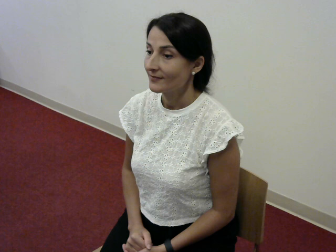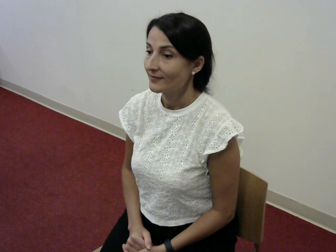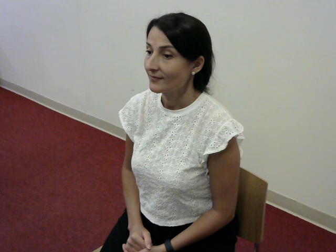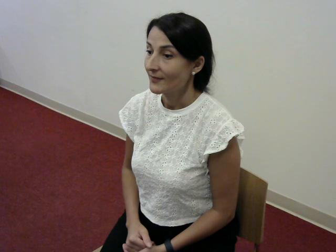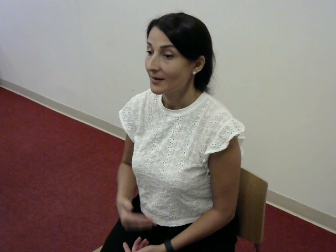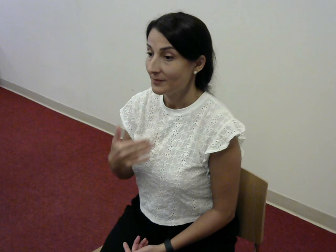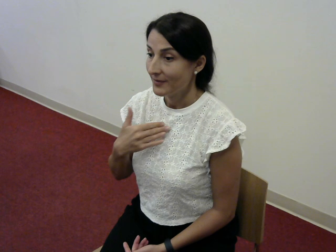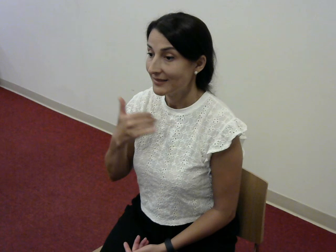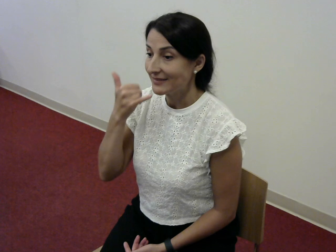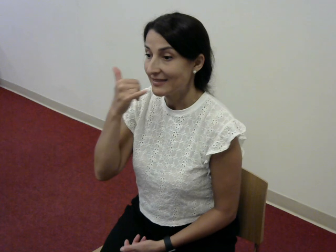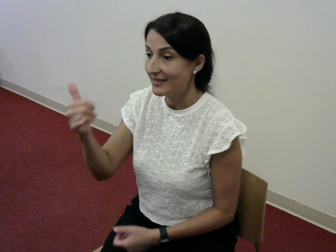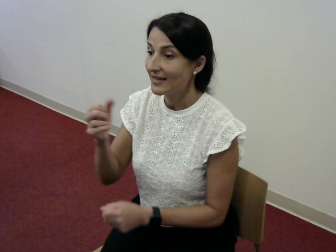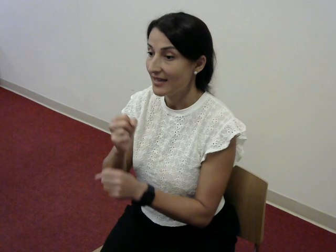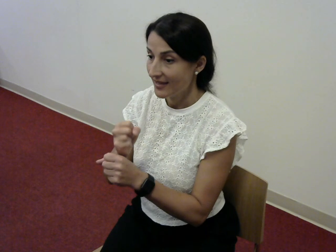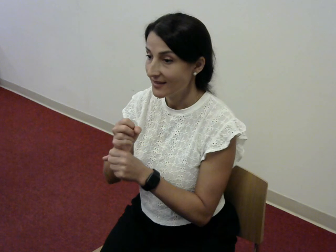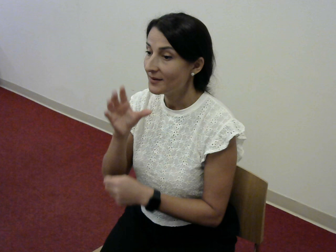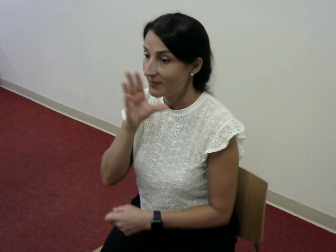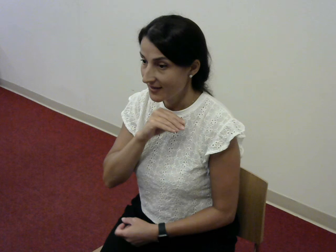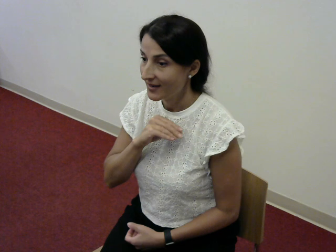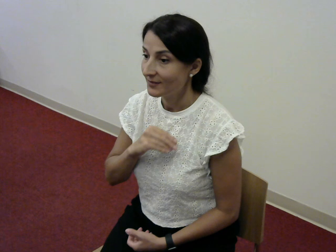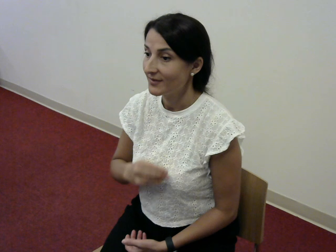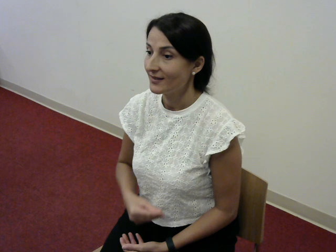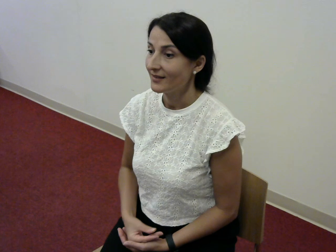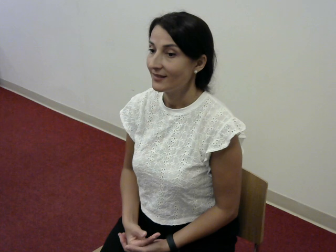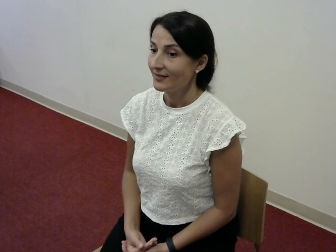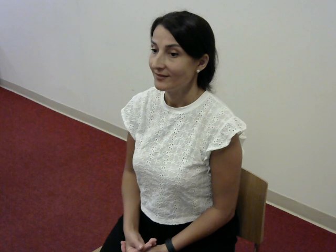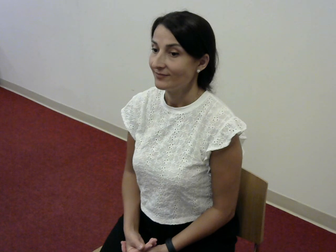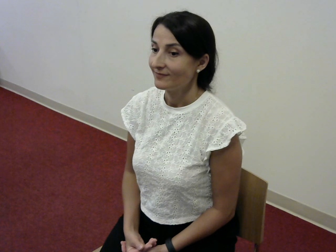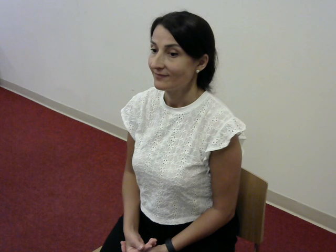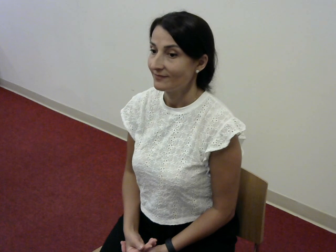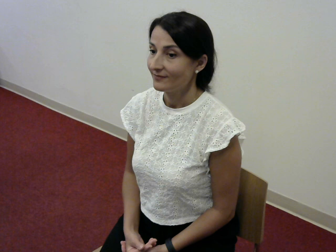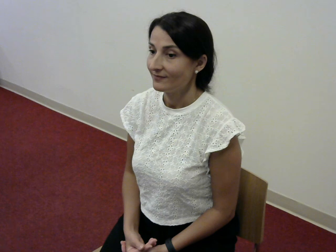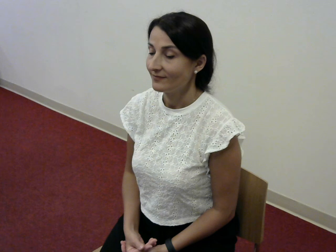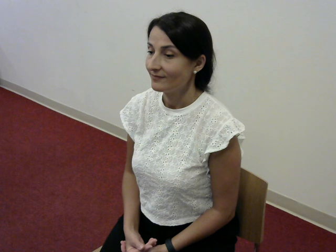Mən zəng edə bilərəmmi?